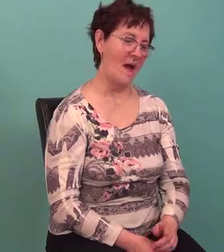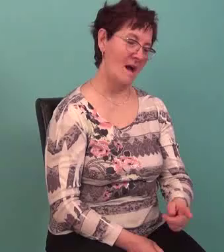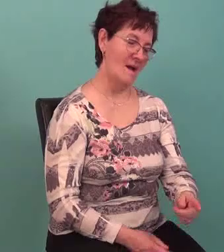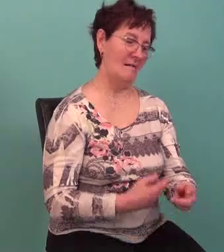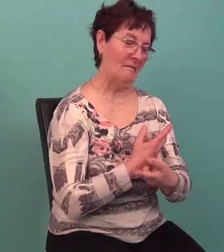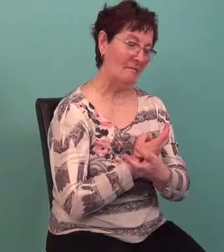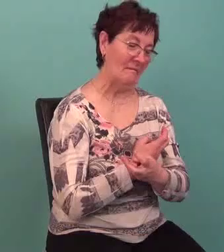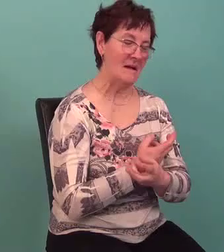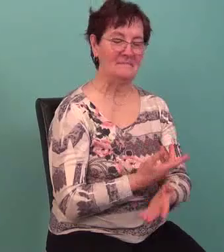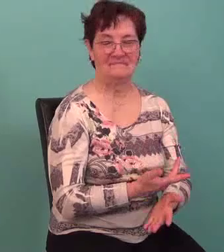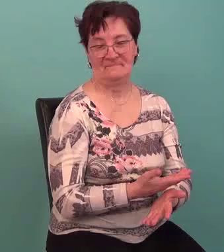Szkielet.